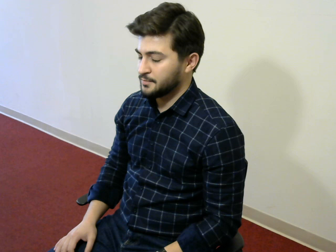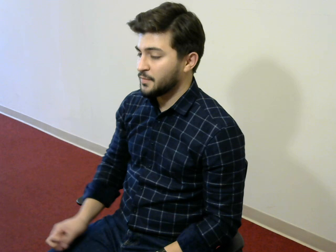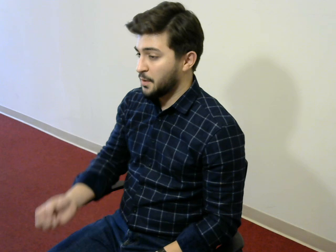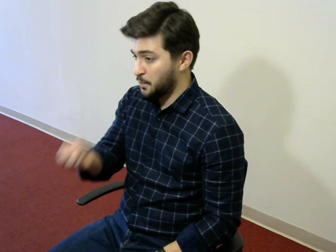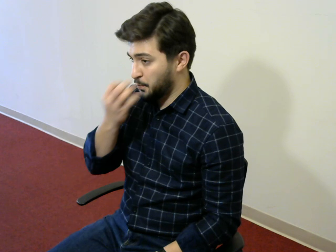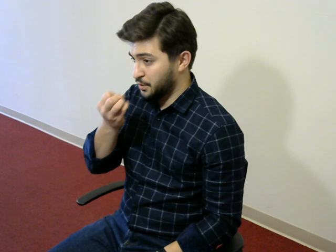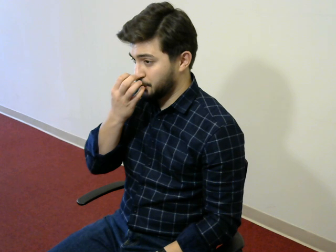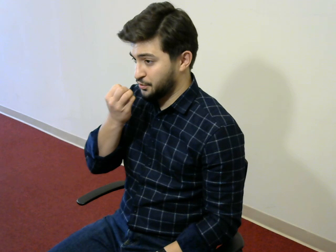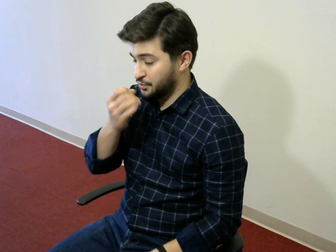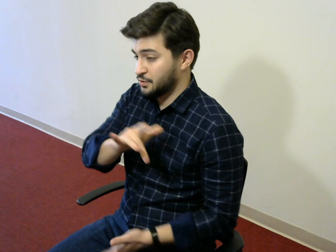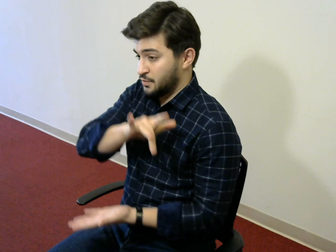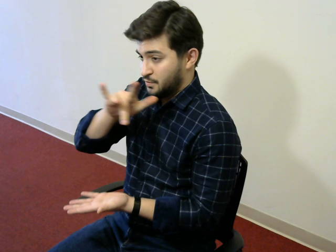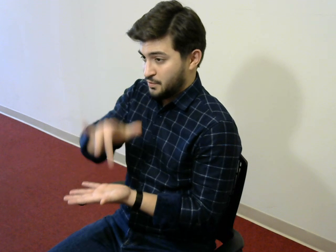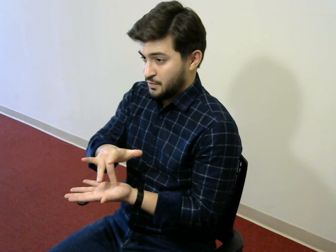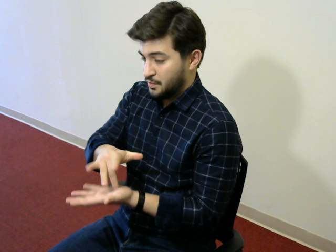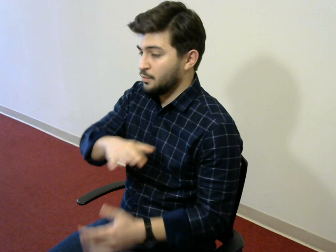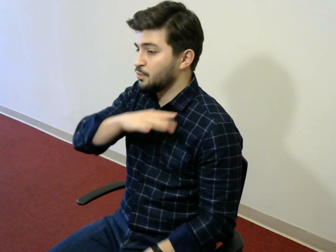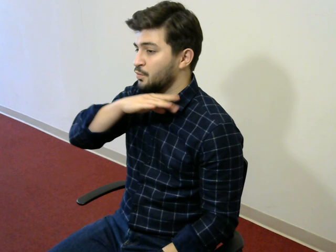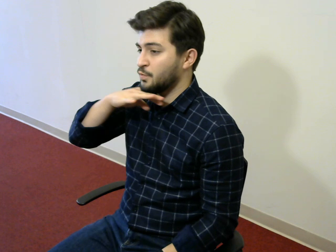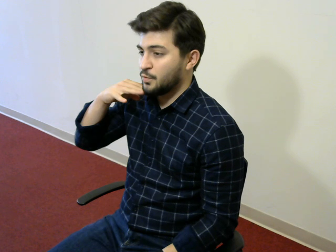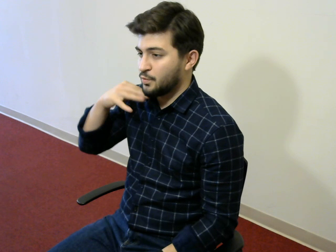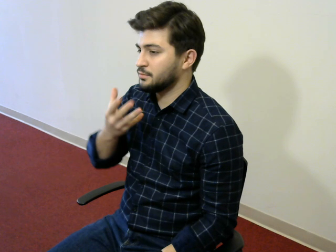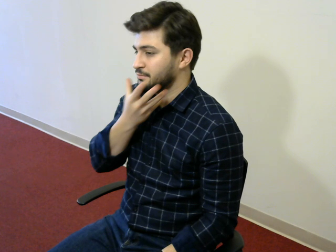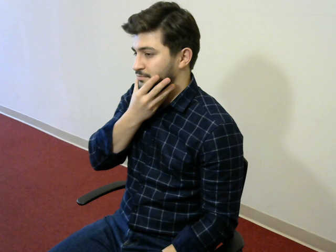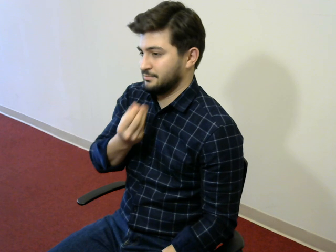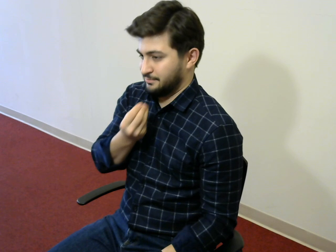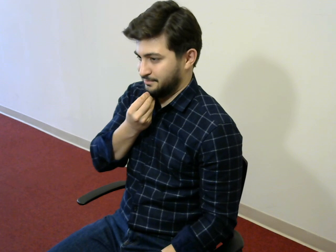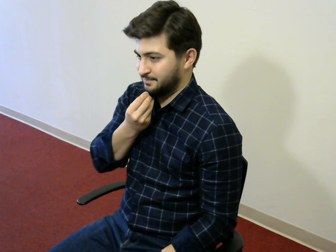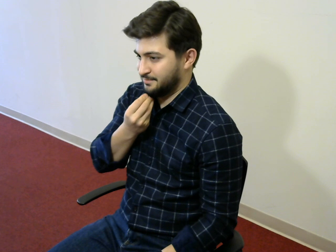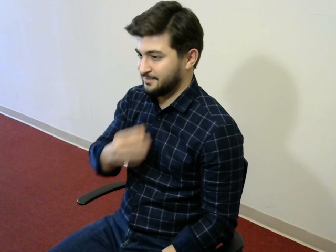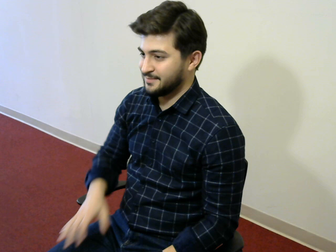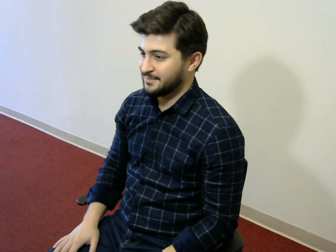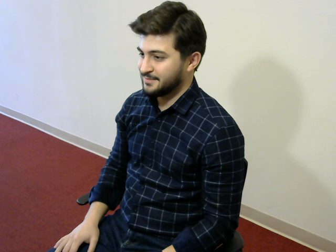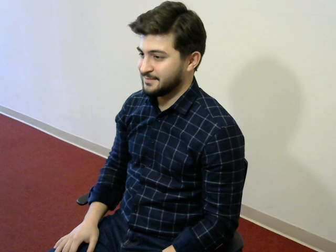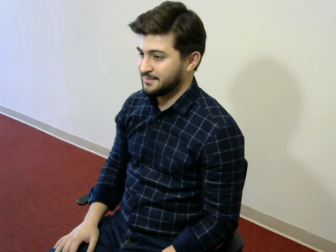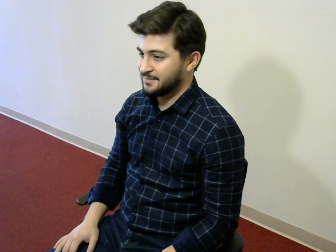Bakı şəhəri çox gözəldir